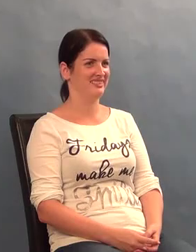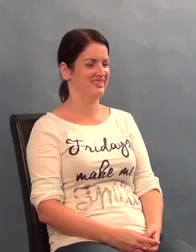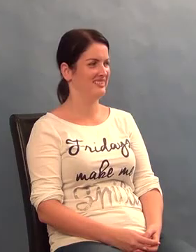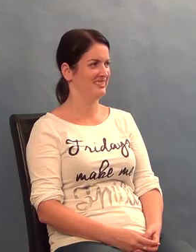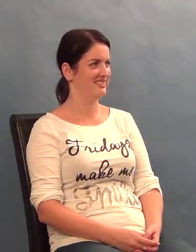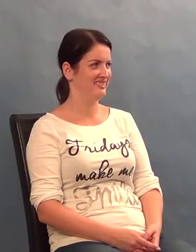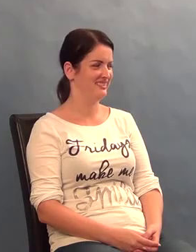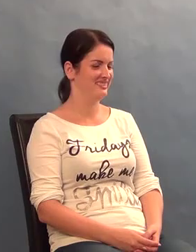Jest dom.